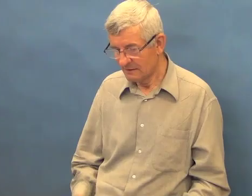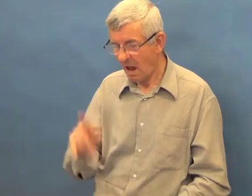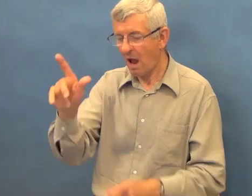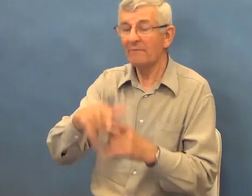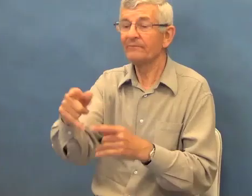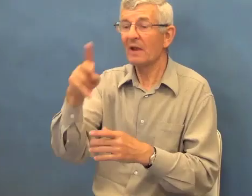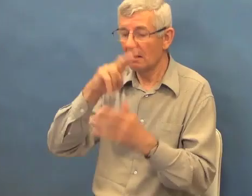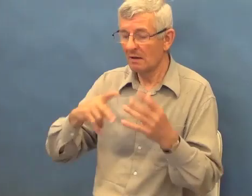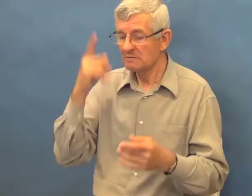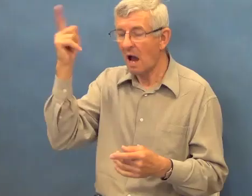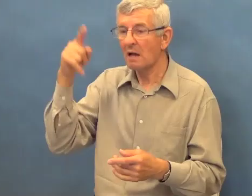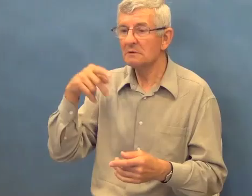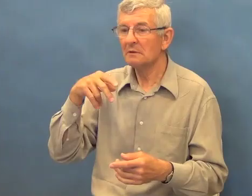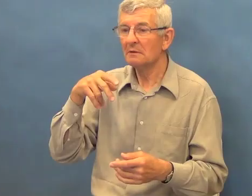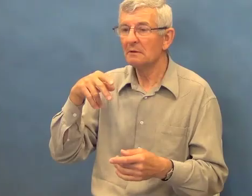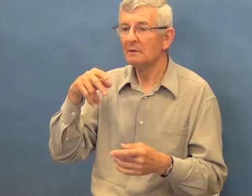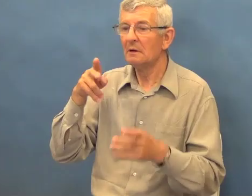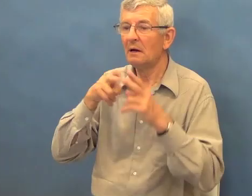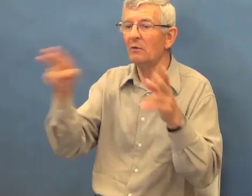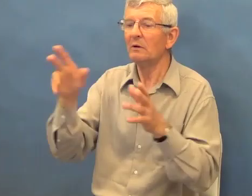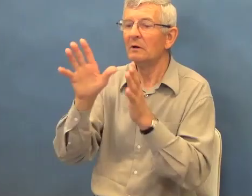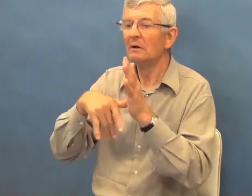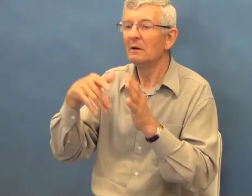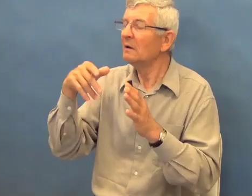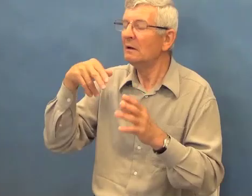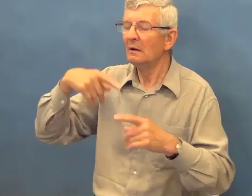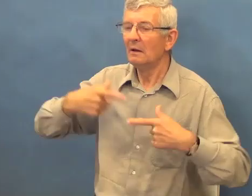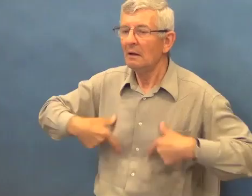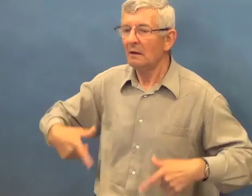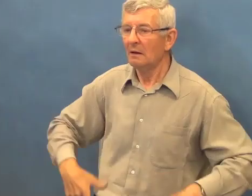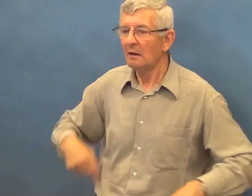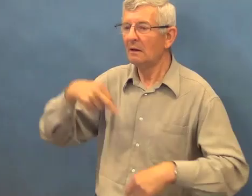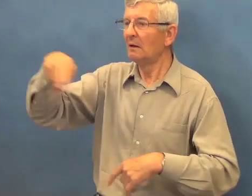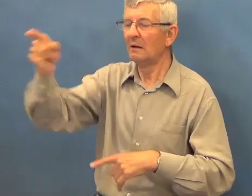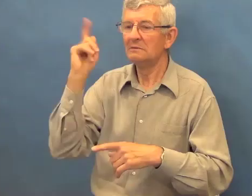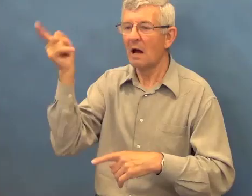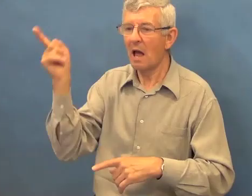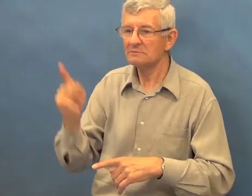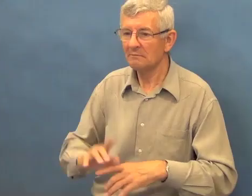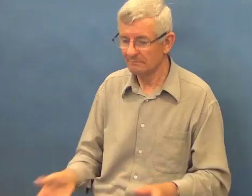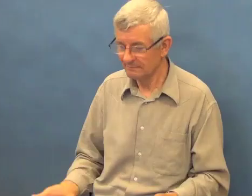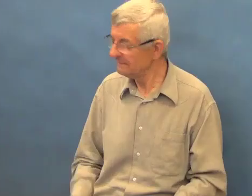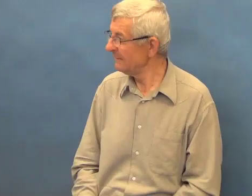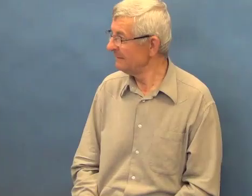Ale jest zlikwidowane, to znaczy, że jest zakaz chodzenia po mieście w stroju kąpielowym.